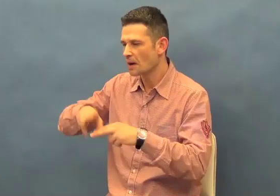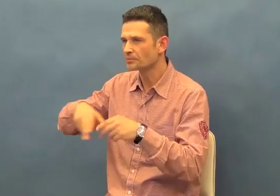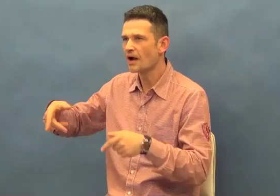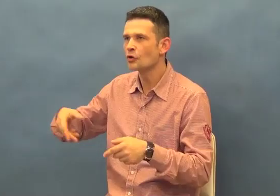Naprawa.